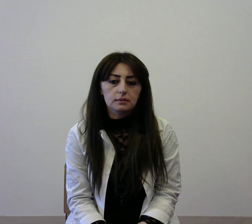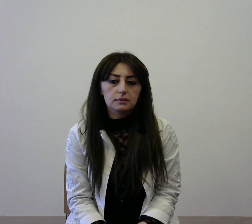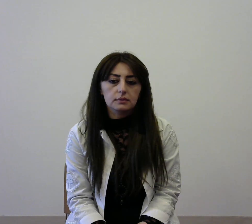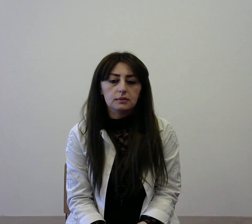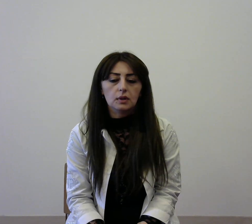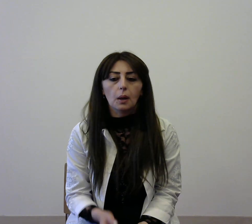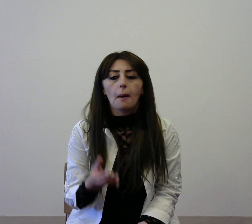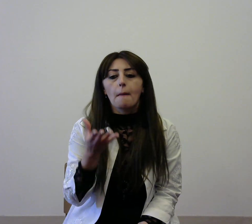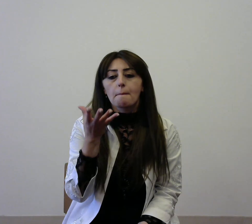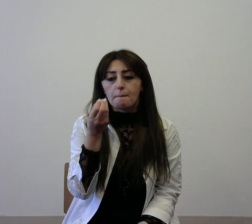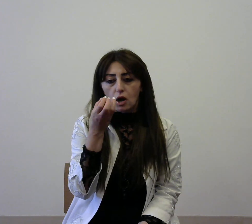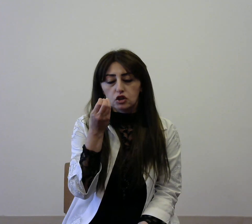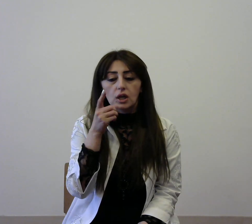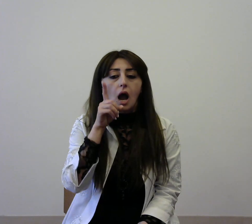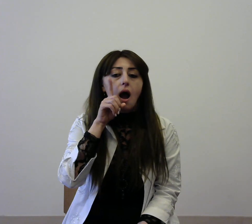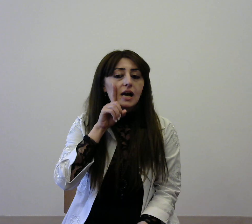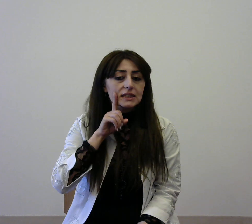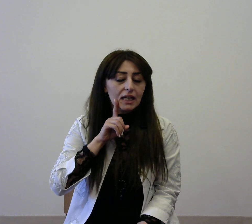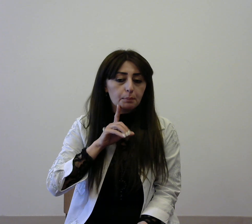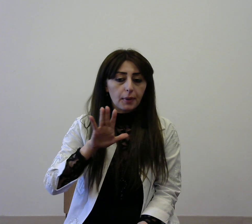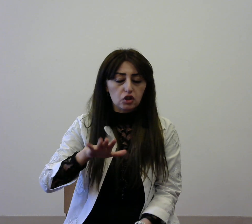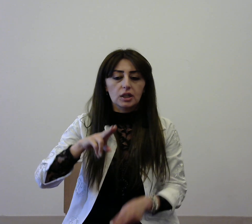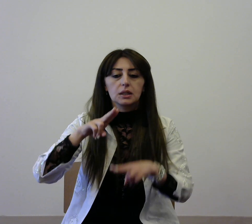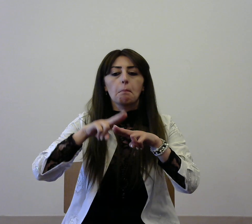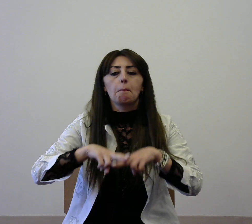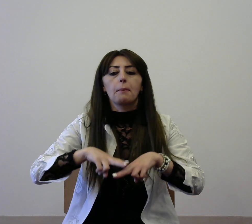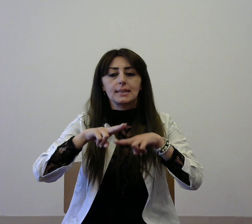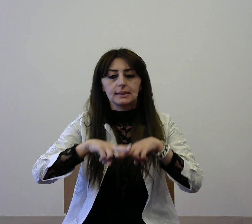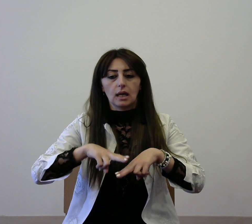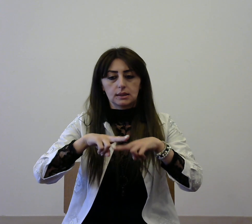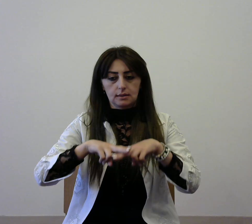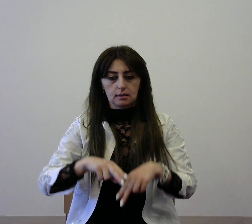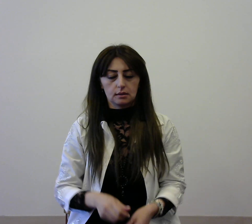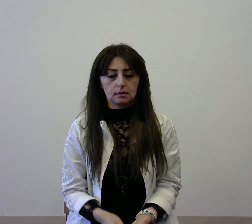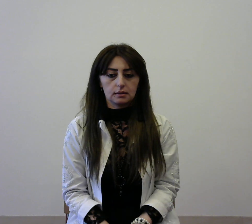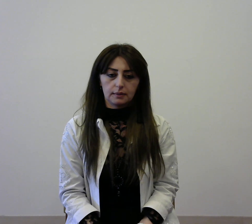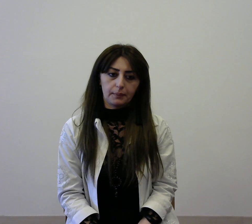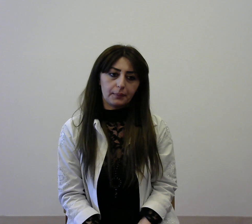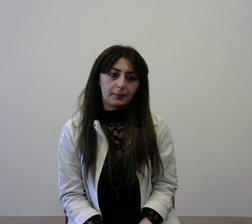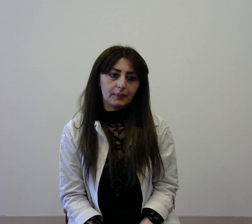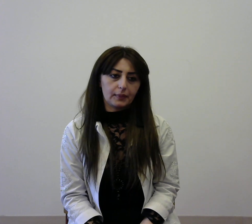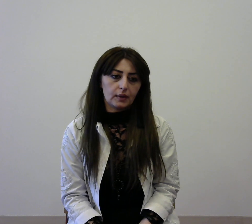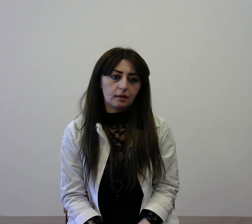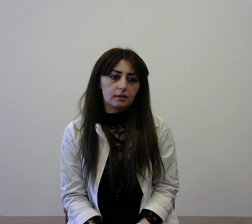Bakı Azərbaycanın paytaxtıdır